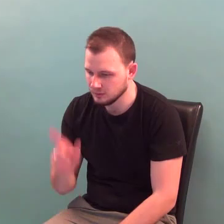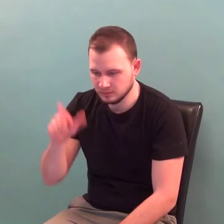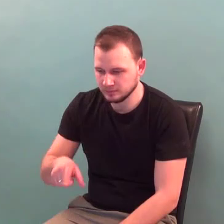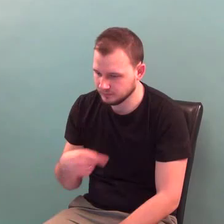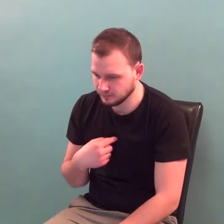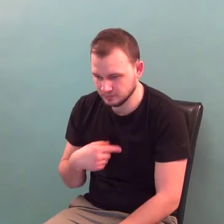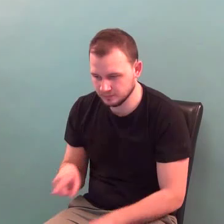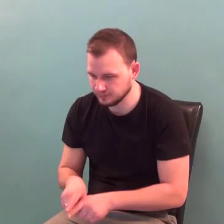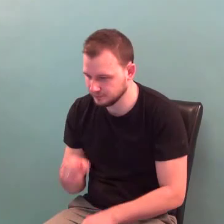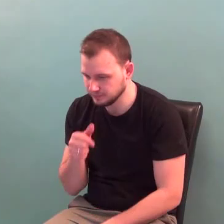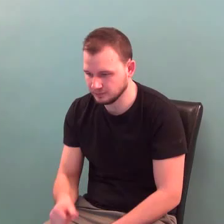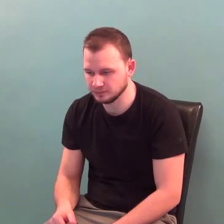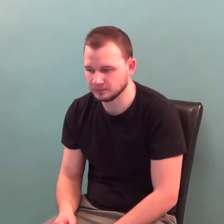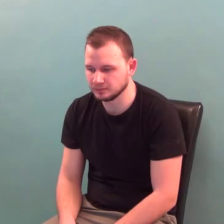Ja, tak samo jak ty, nie mogę.